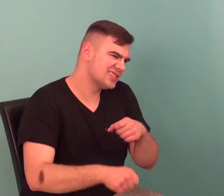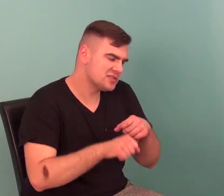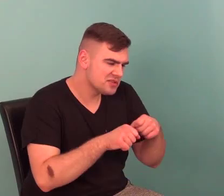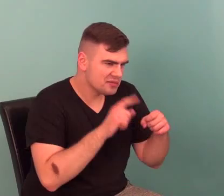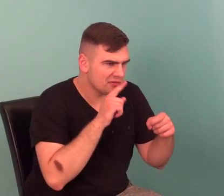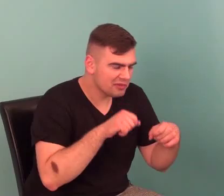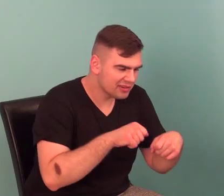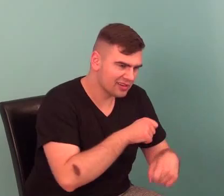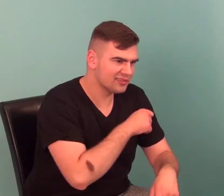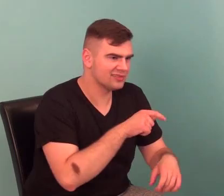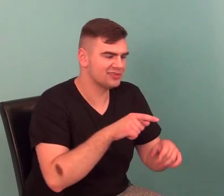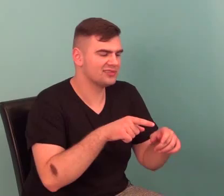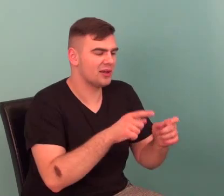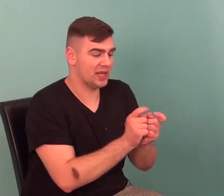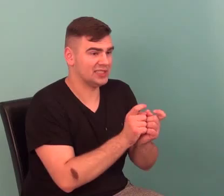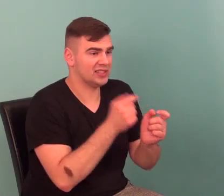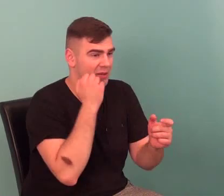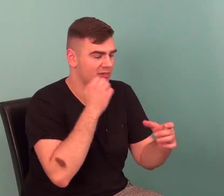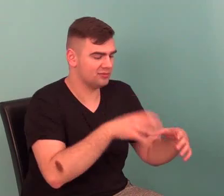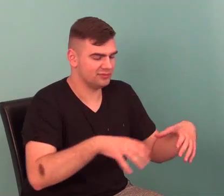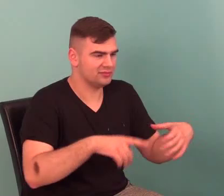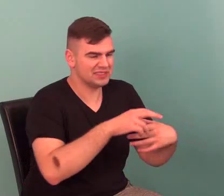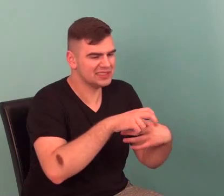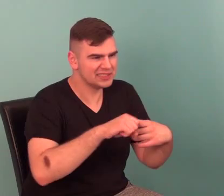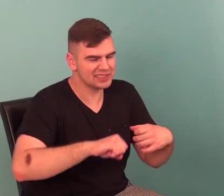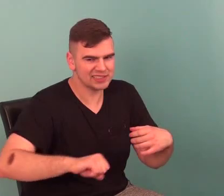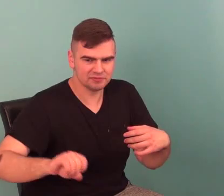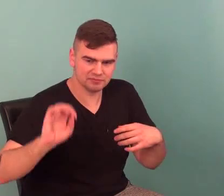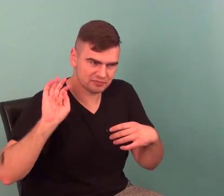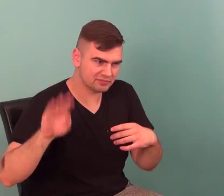Ale nic się nie dzieje, przechodzą obok pojemników z jabłkami i odchodzą.